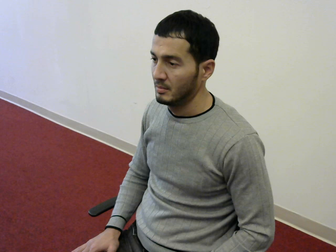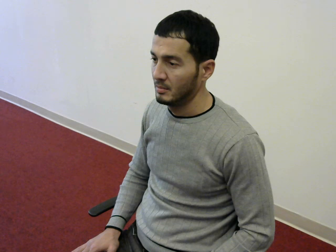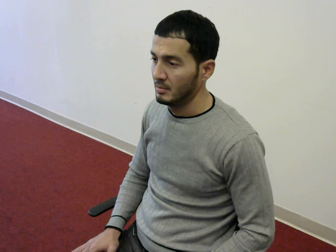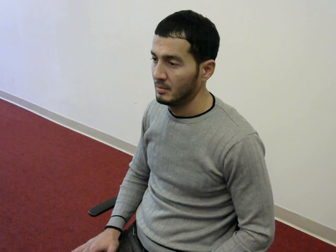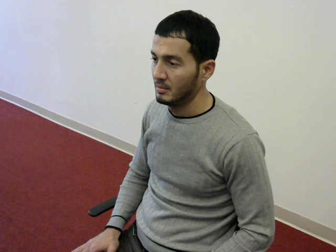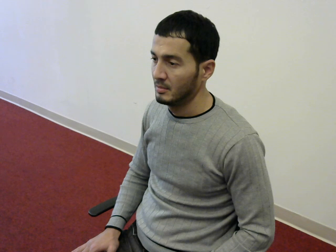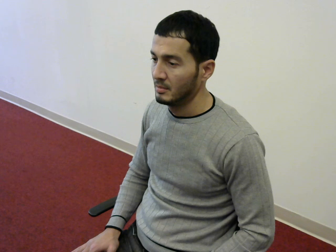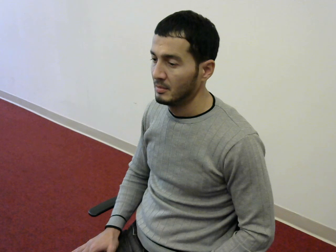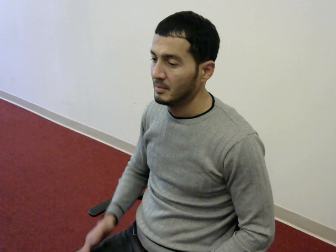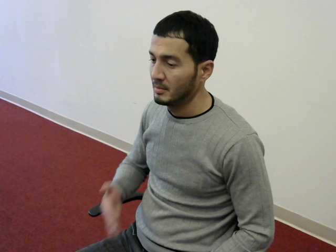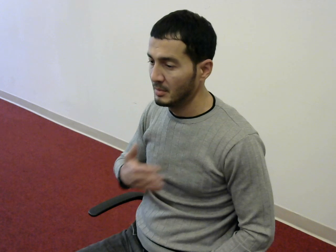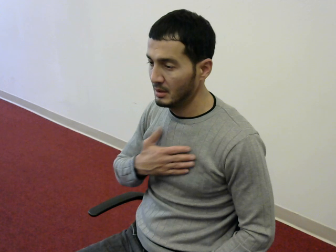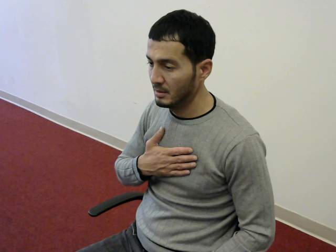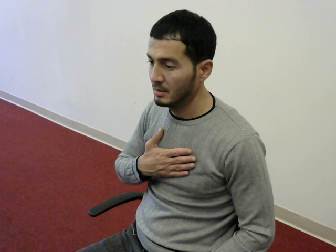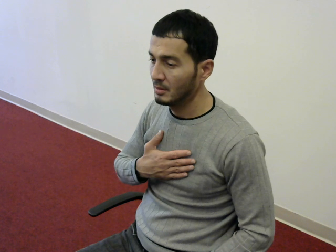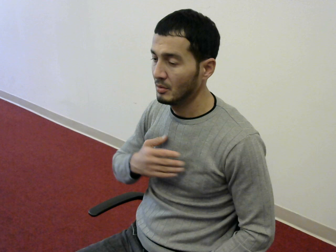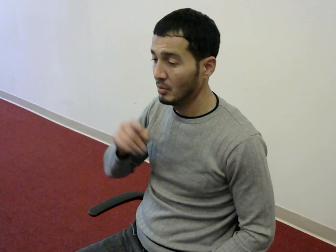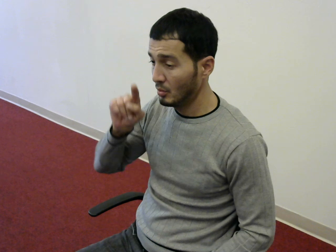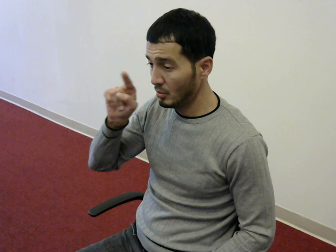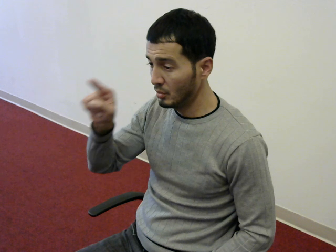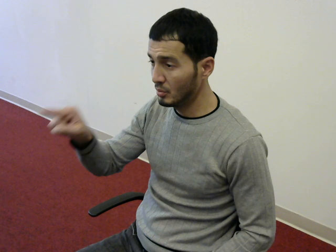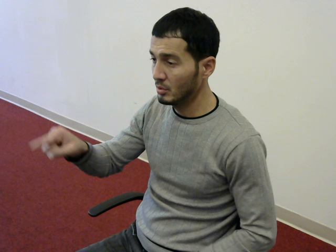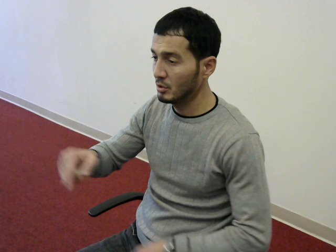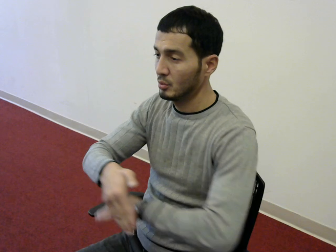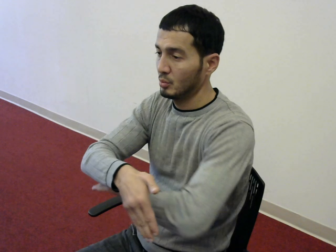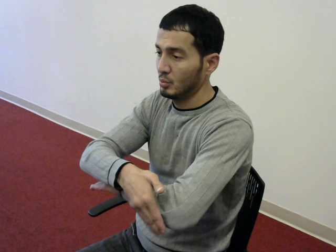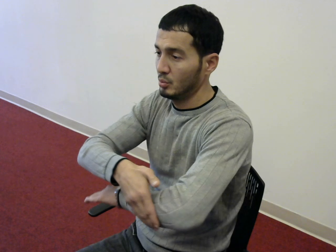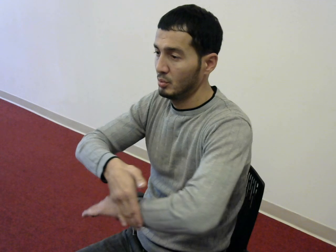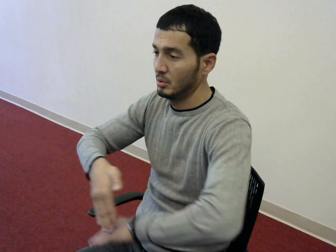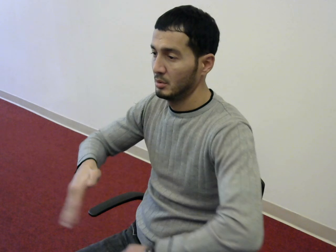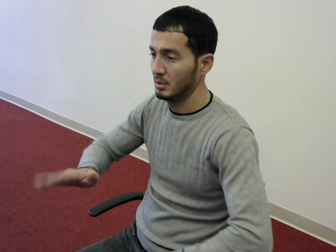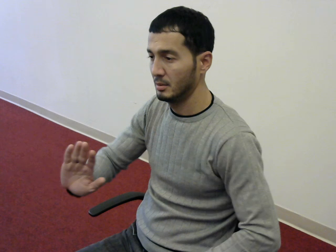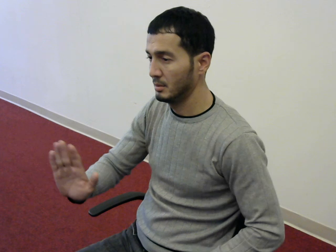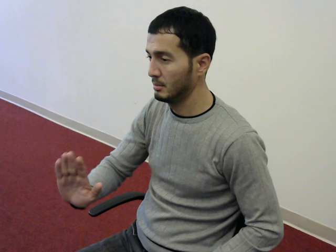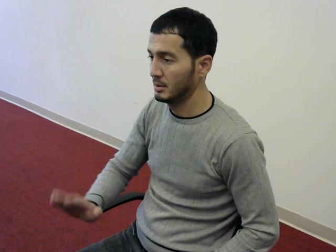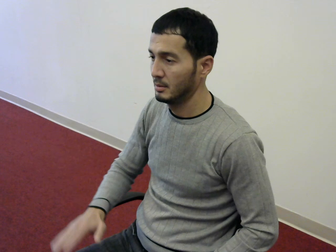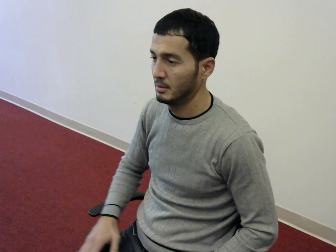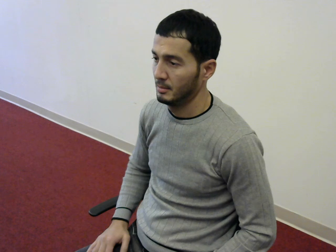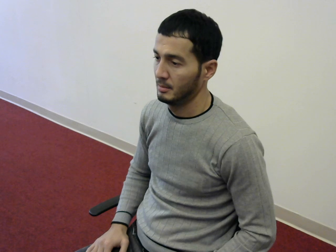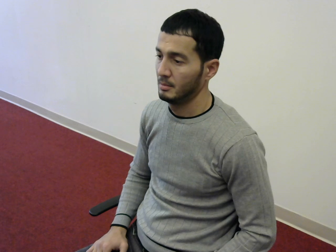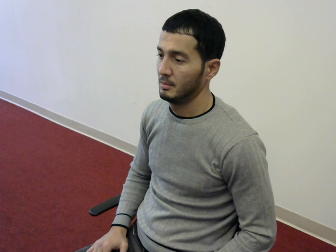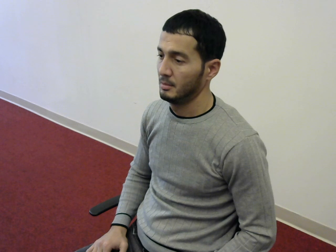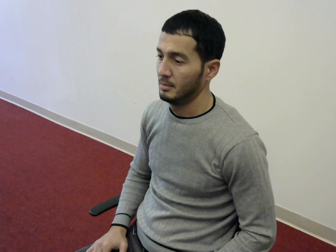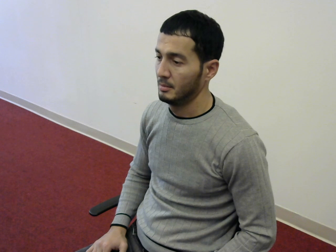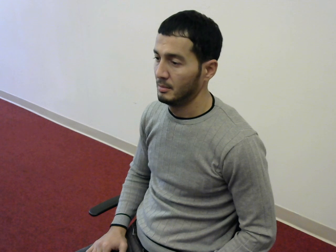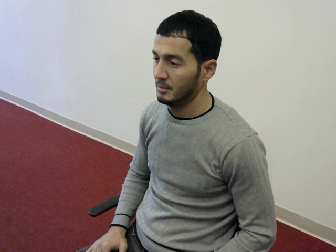Mənə oranın ünvanını deyin